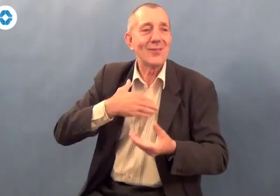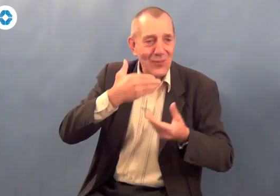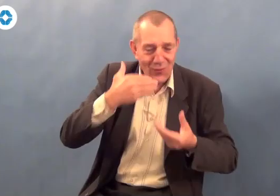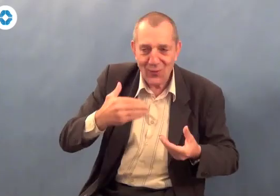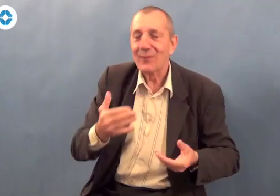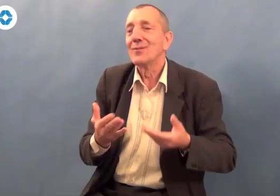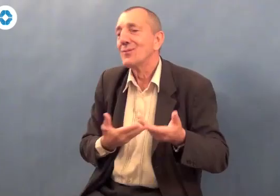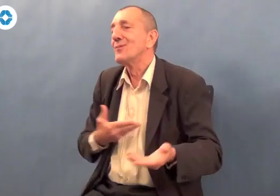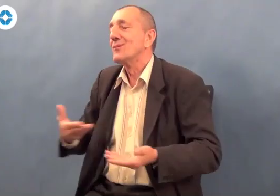Trzymając w rękach gruszki idą dalej.